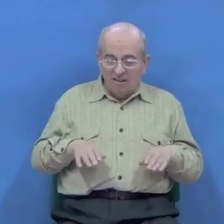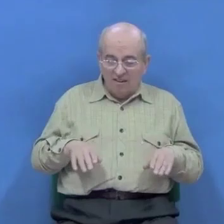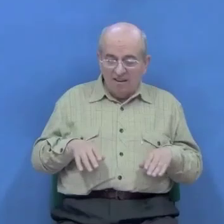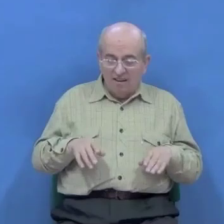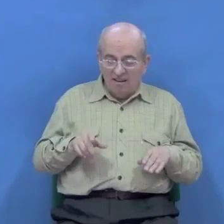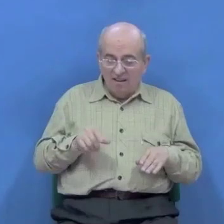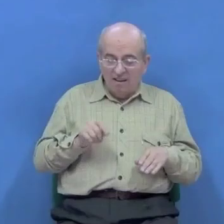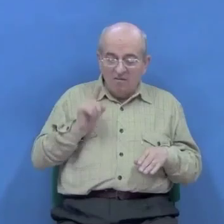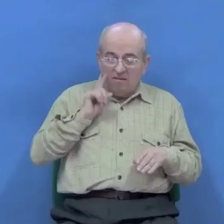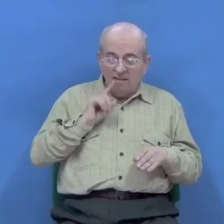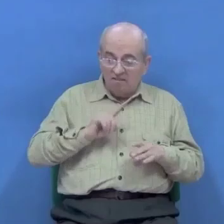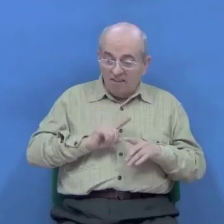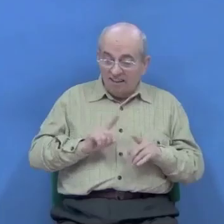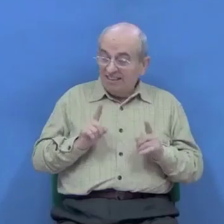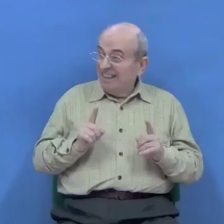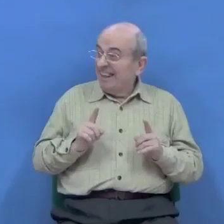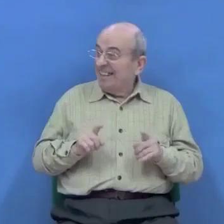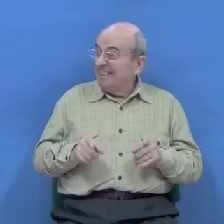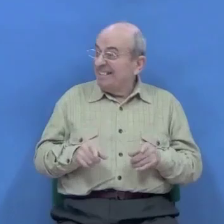Nie wolno pływać razem z mężczyzną.